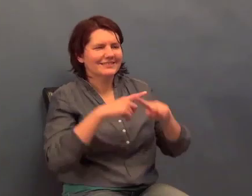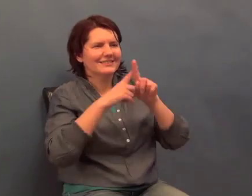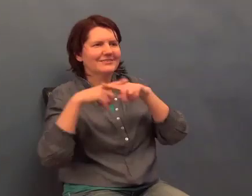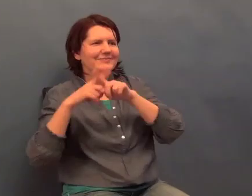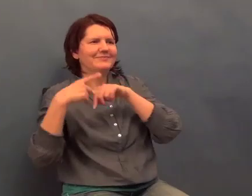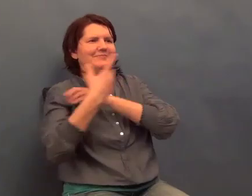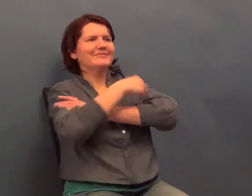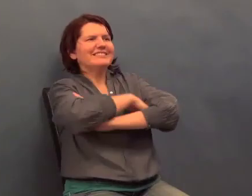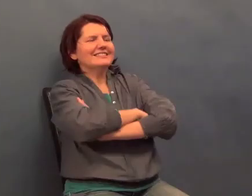Uchwyt-harmonijka.